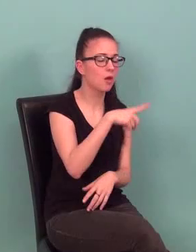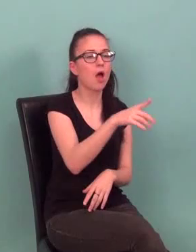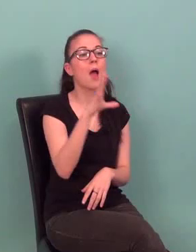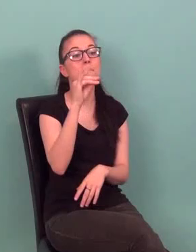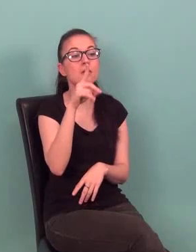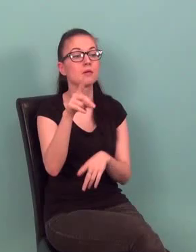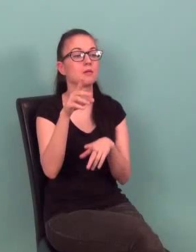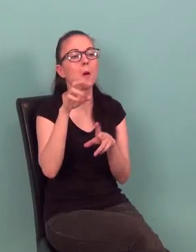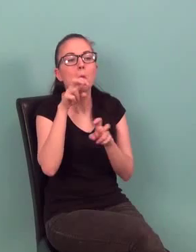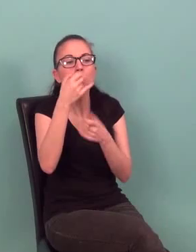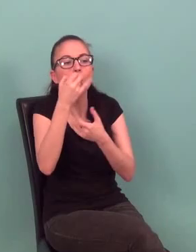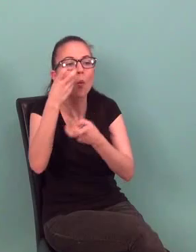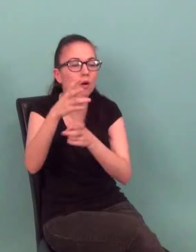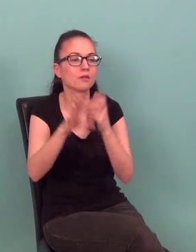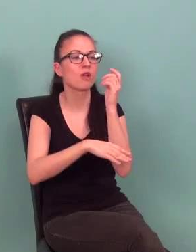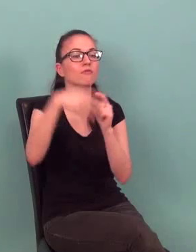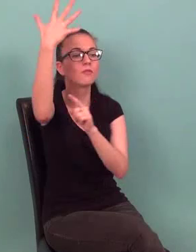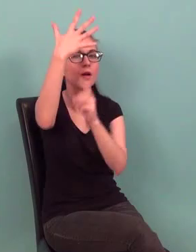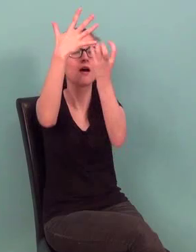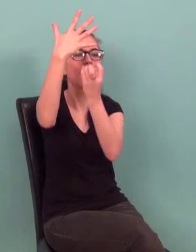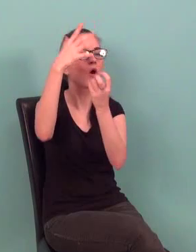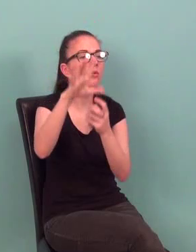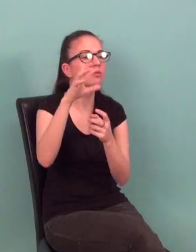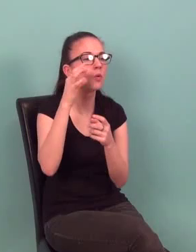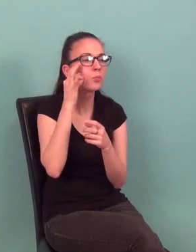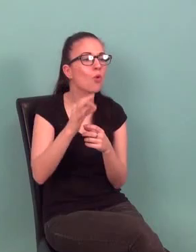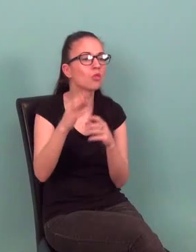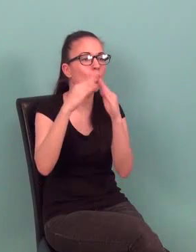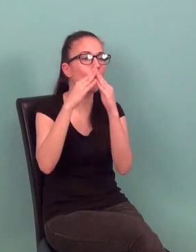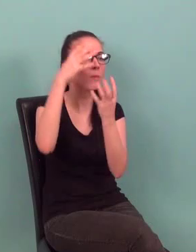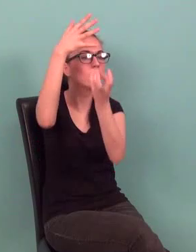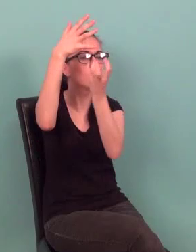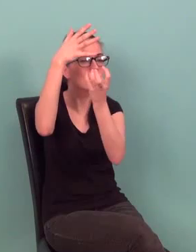Pies szuka dalej po swojemu i zauważa wiszący na drzewie ul - dom pszczół.